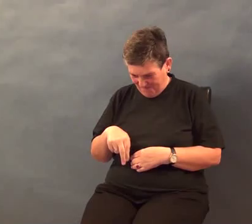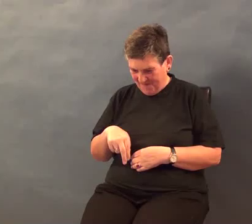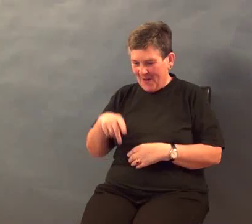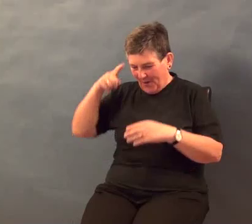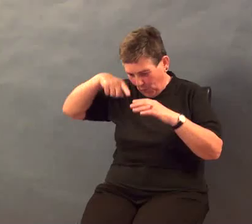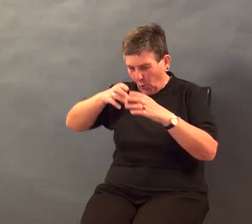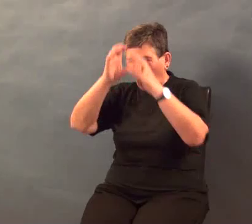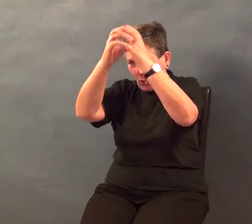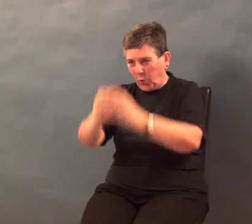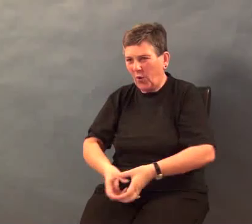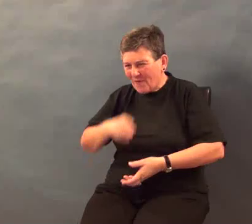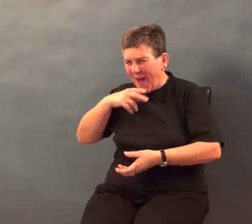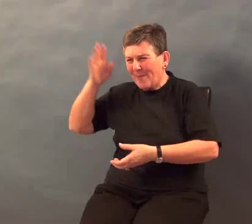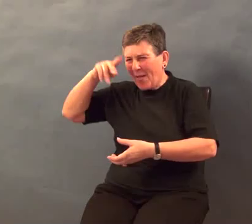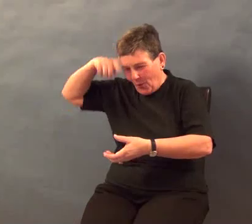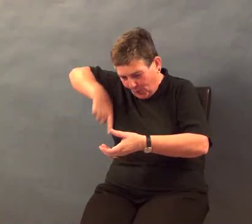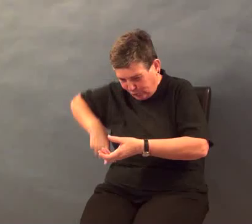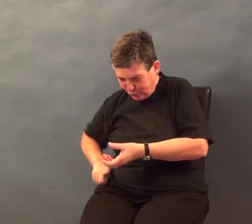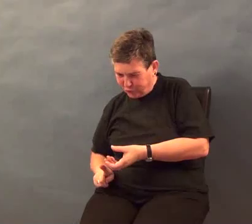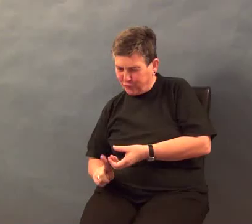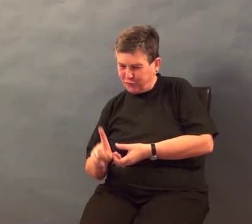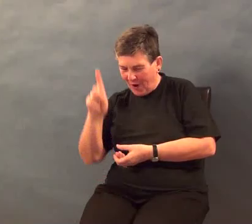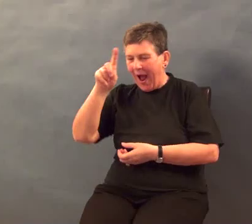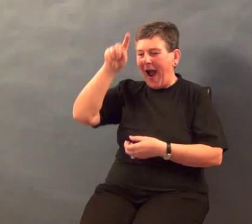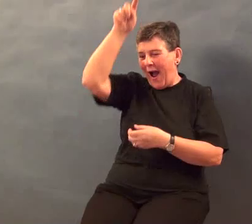Kot wszedł do rynny, tam gdzie spływa woda po deszczu.